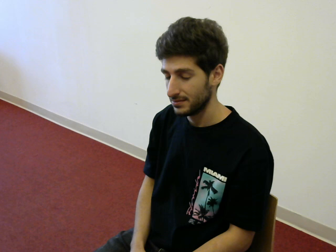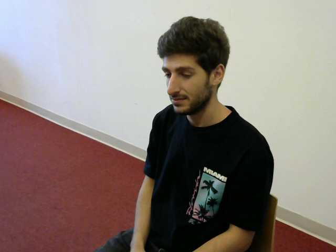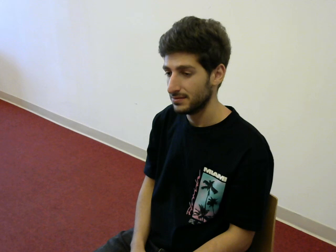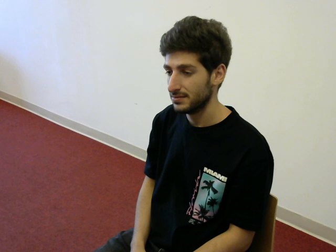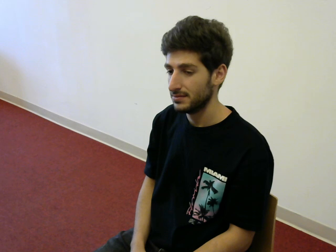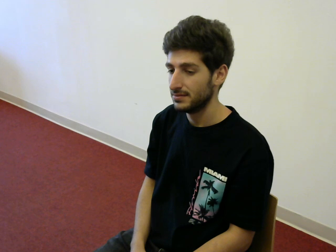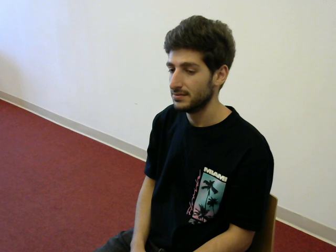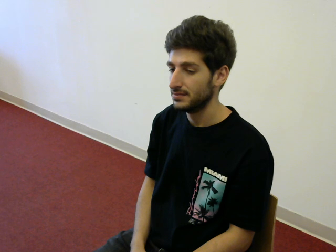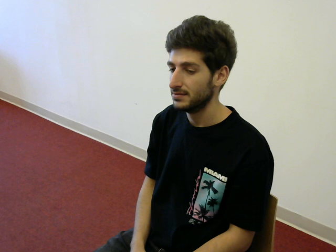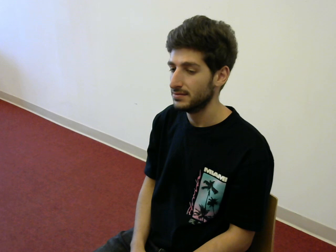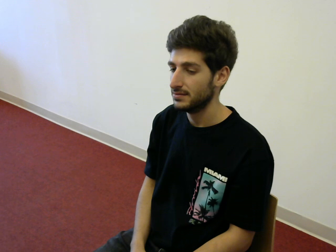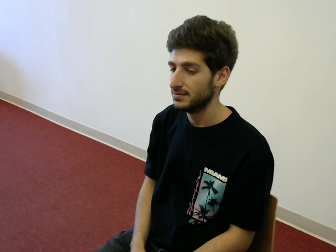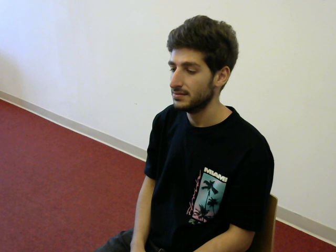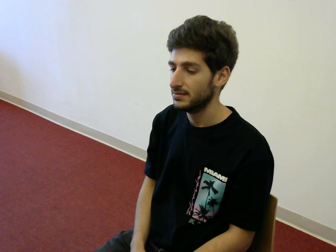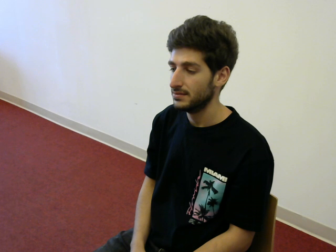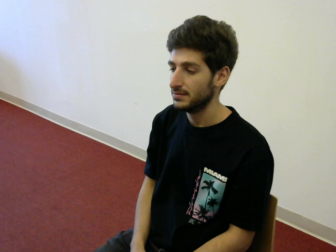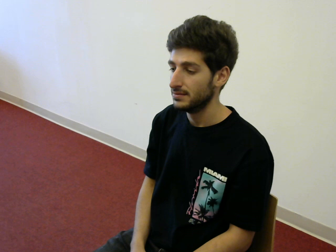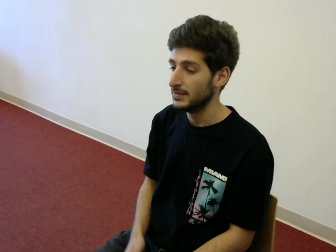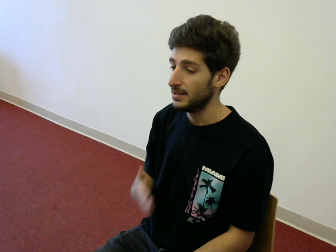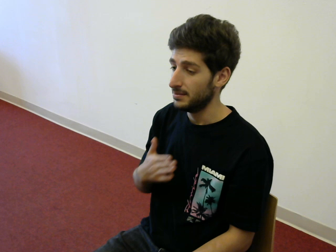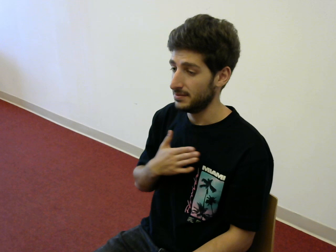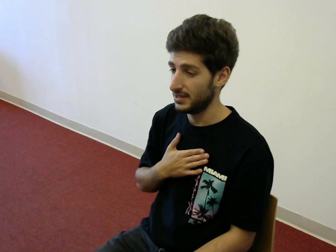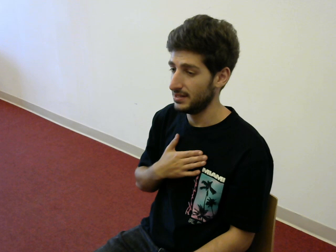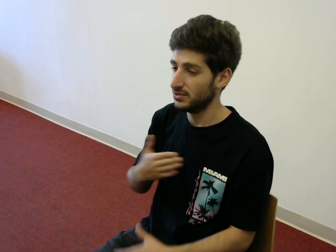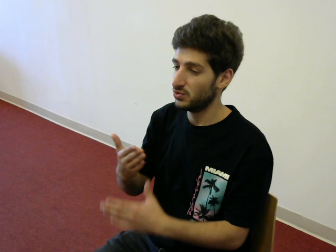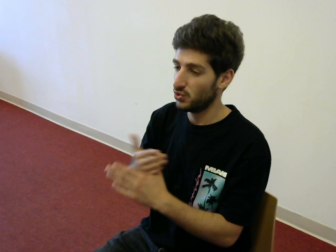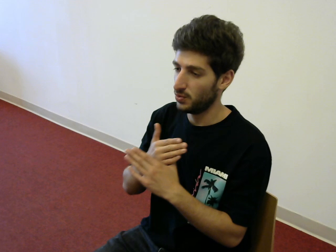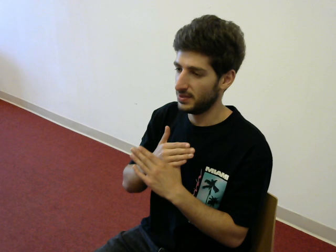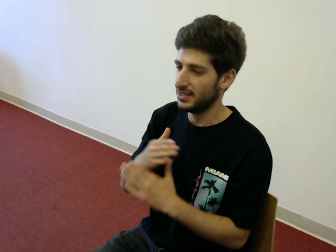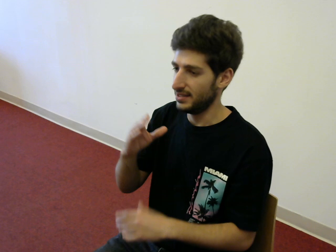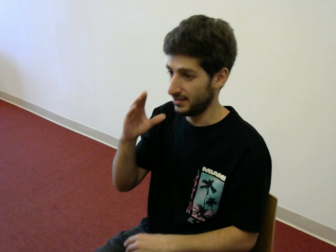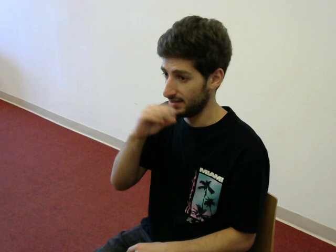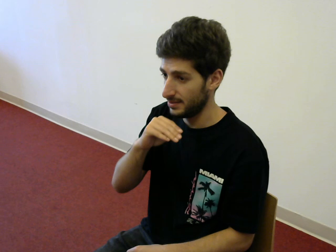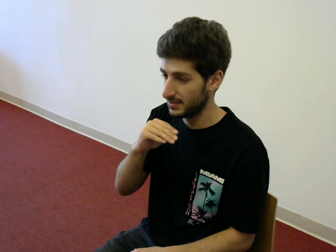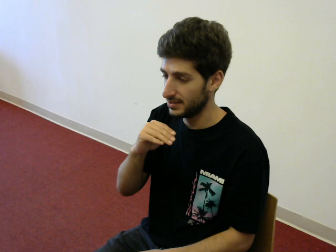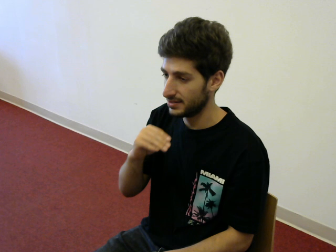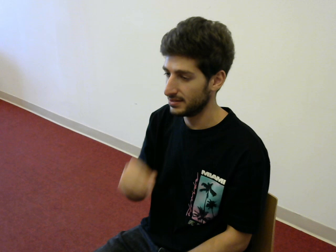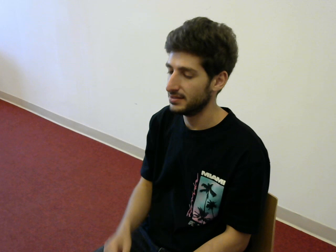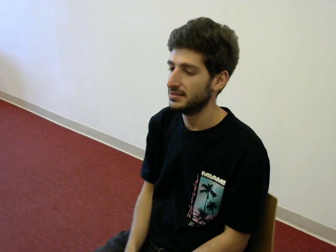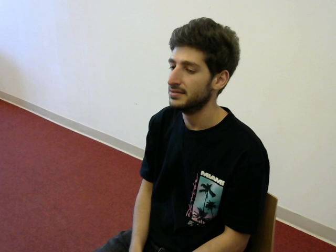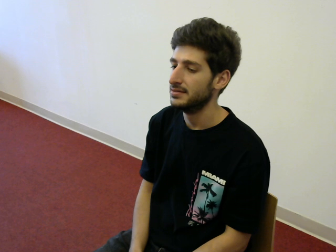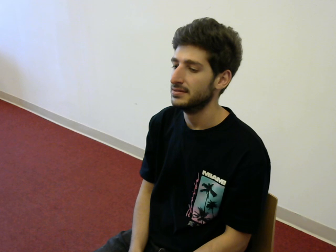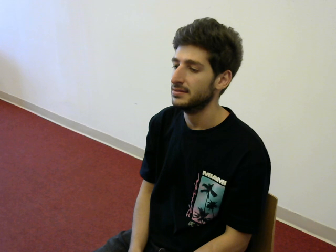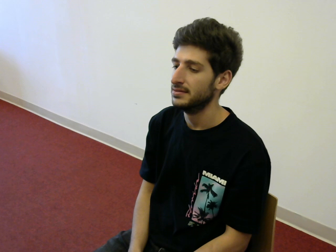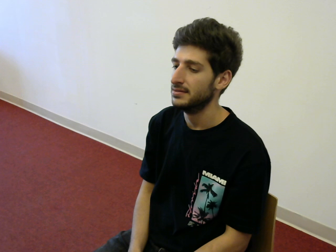Mənə kömək edə bilərsinizmi?